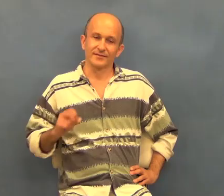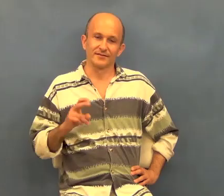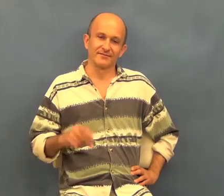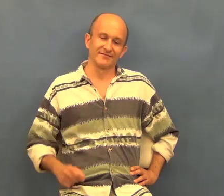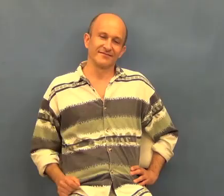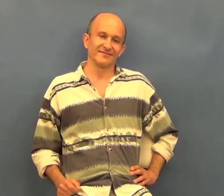Tak.